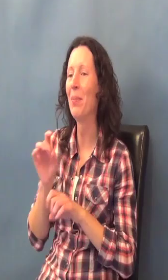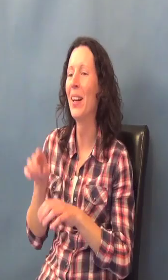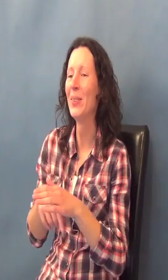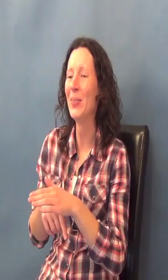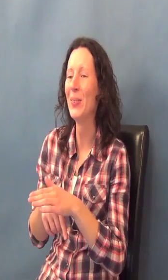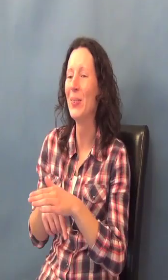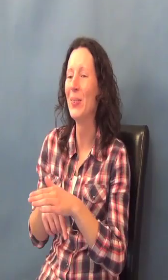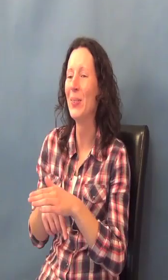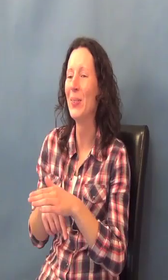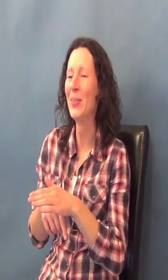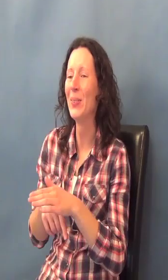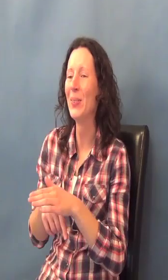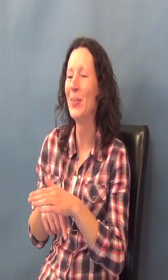Jest zatrucie, bakterie, więc trzeba uciekać.